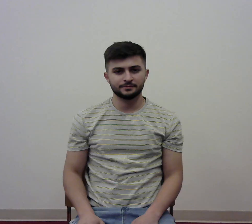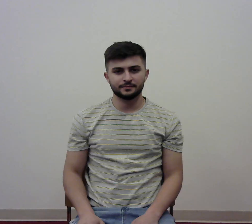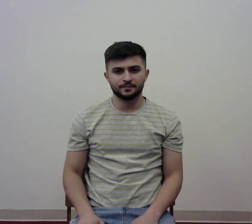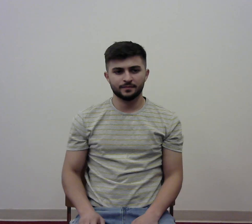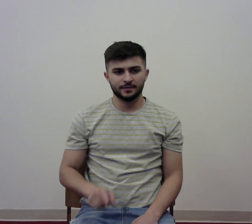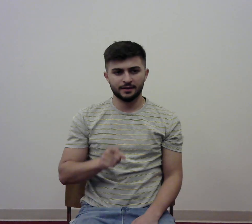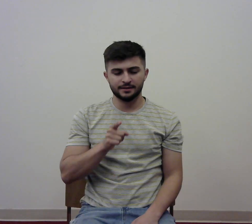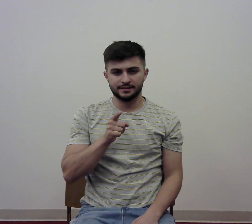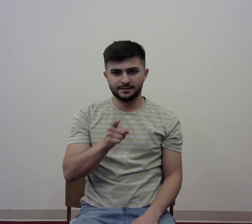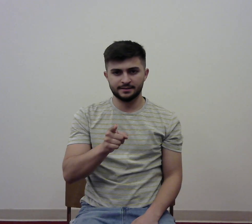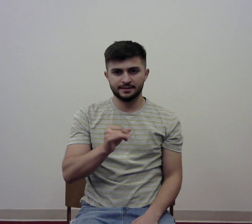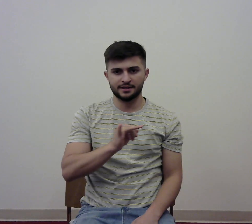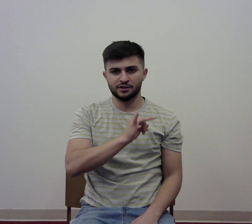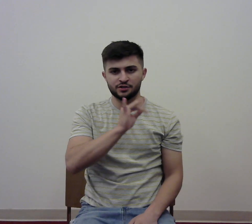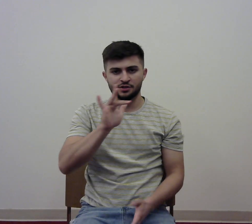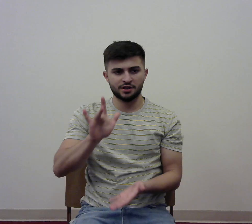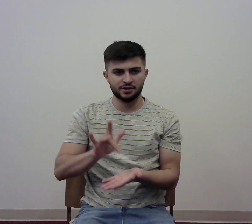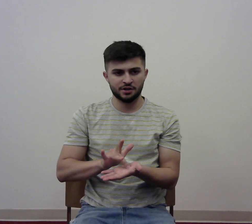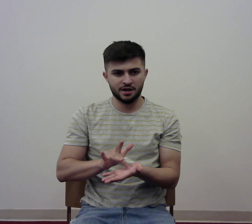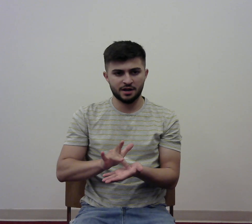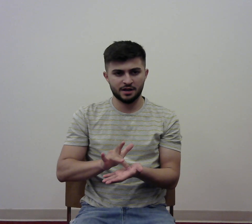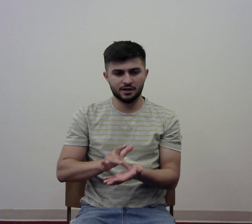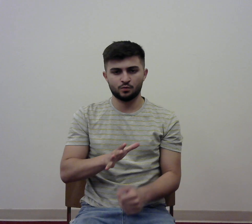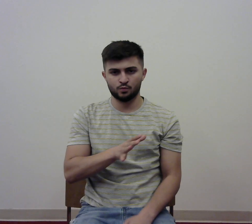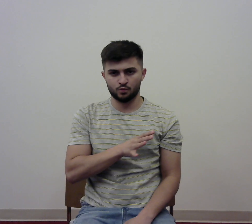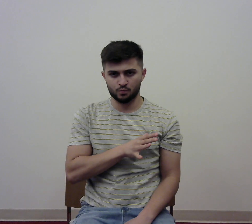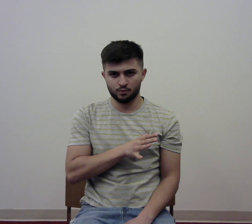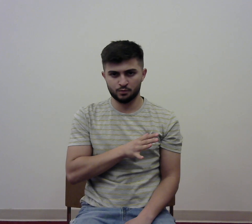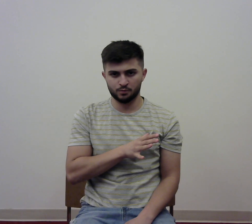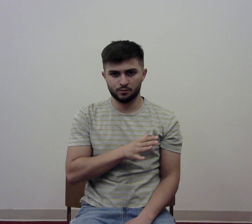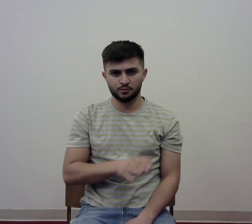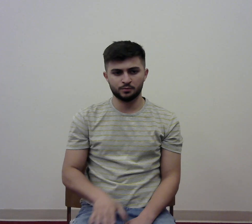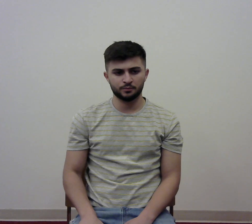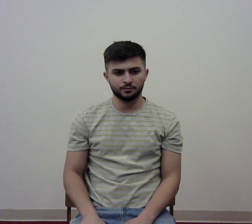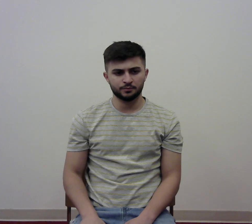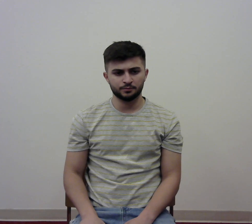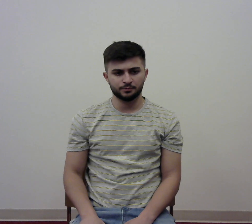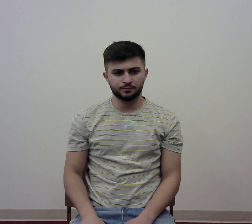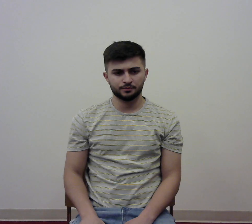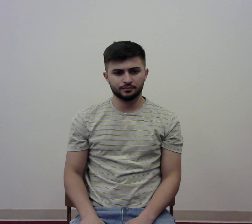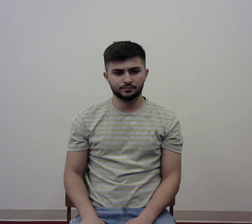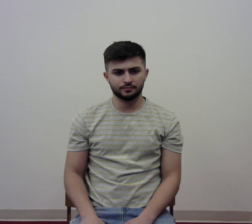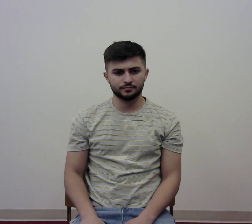Siz İçərişəhərdə olmusuz?